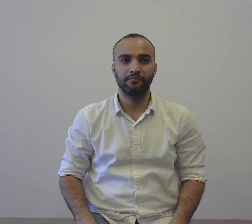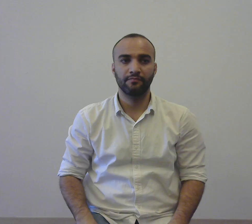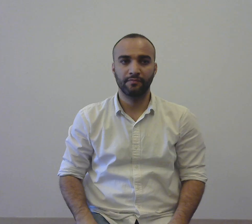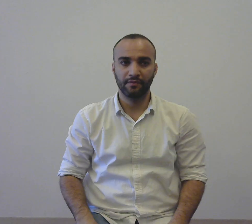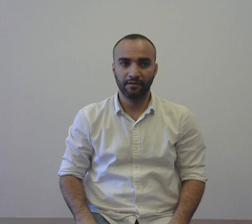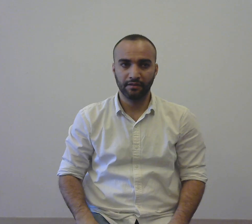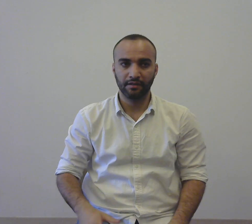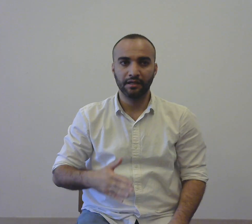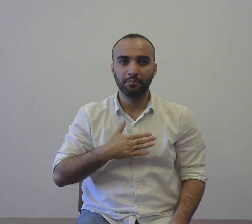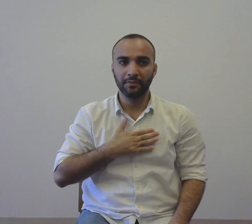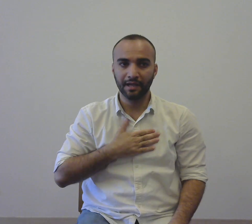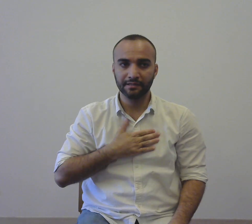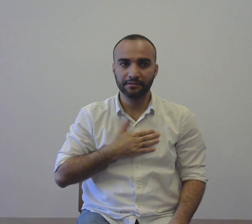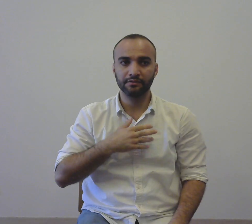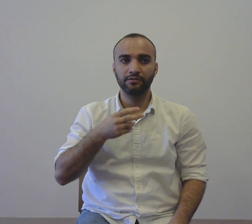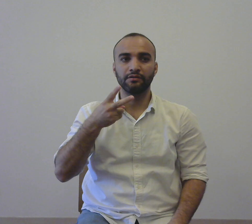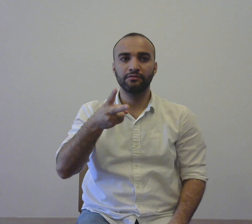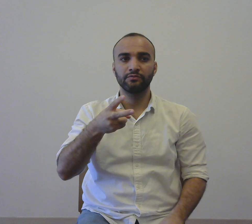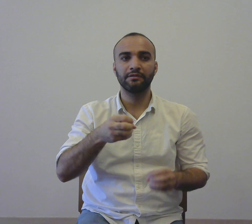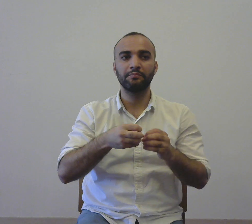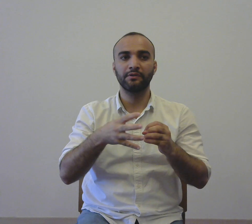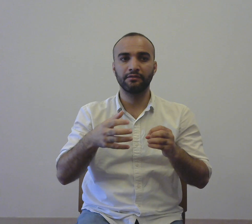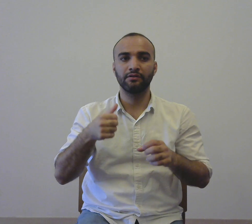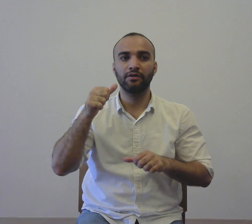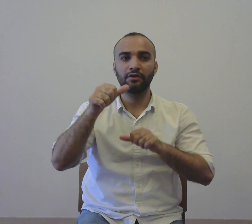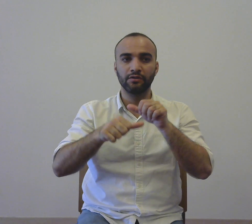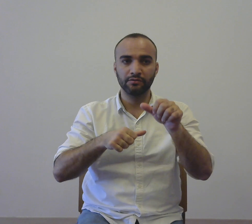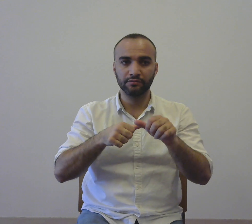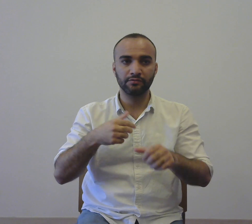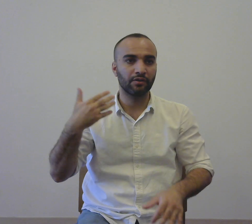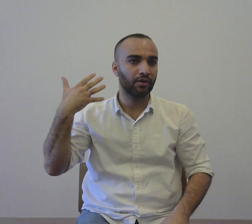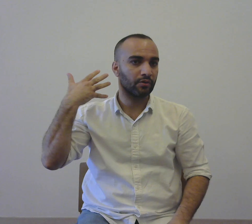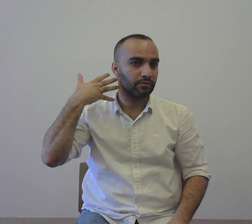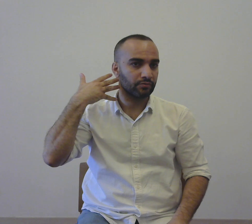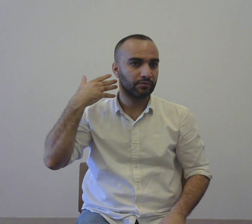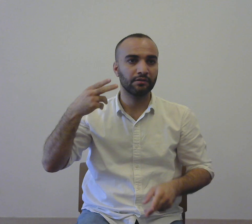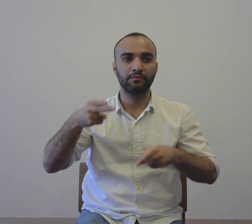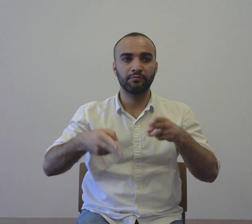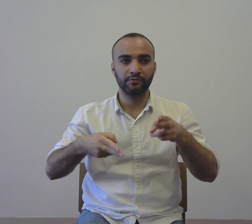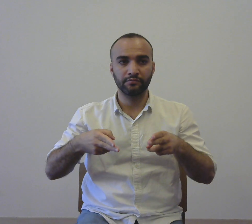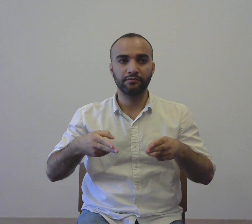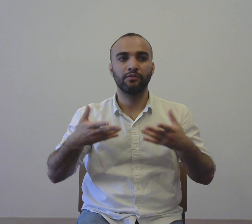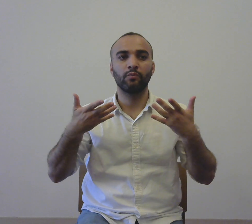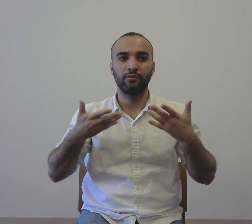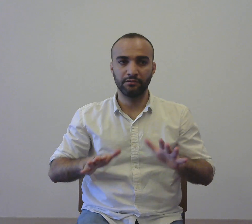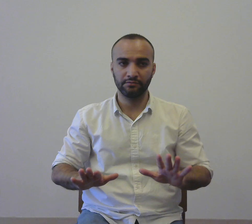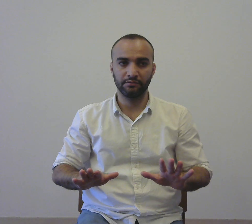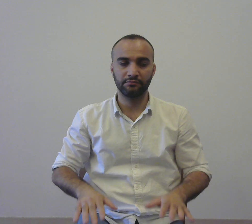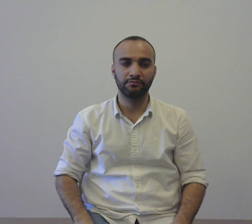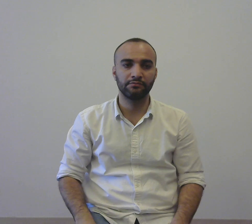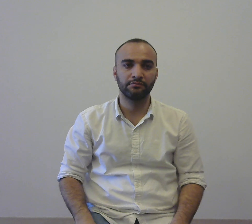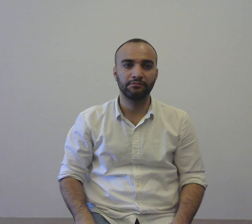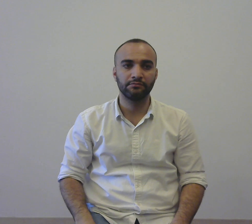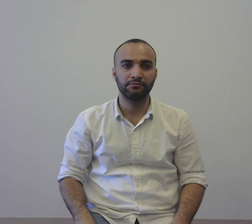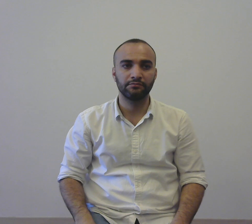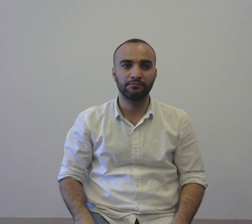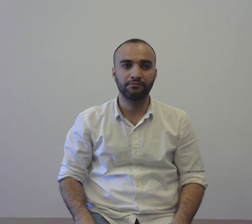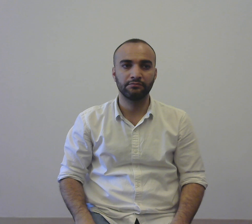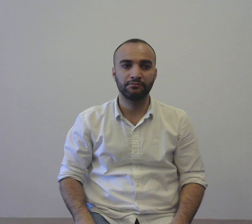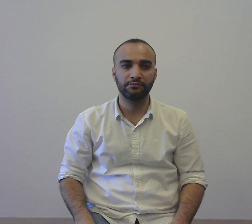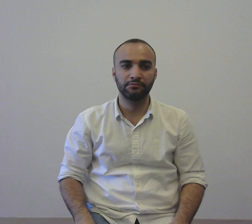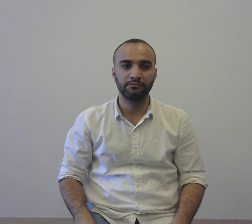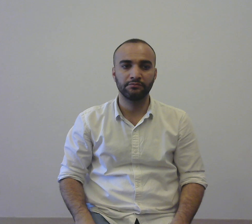Mən 2015-ci ildə koxlear implant əməliyyatı keçirmişəm